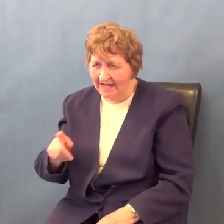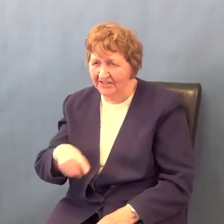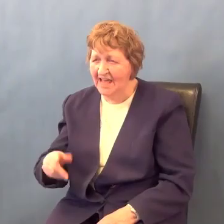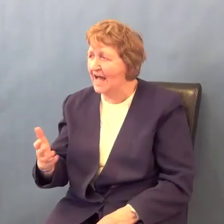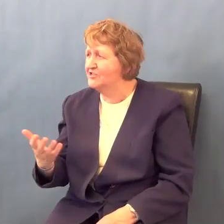Gdzie?